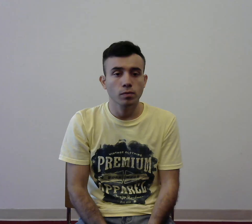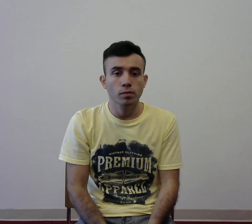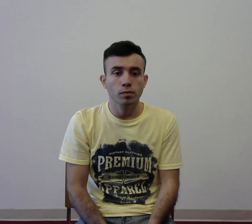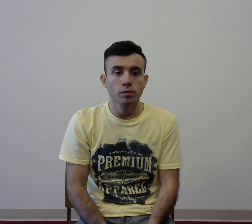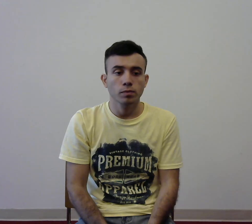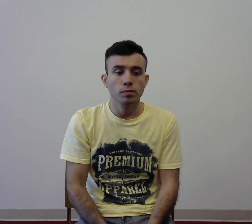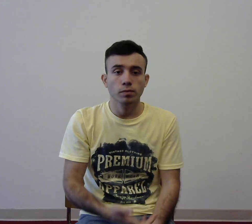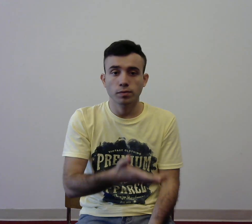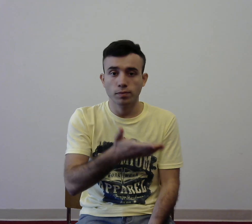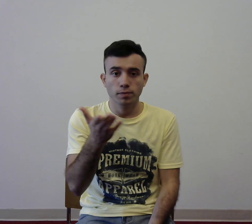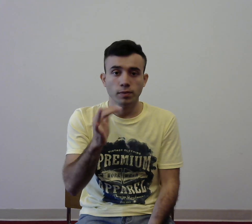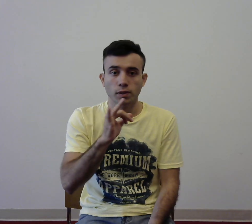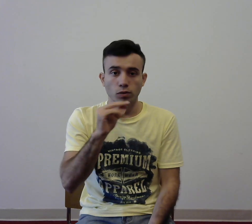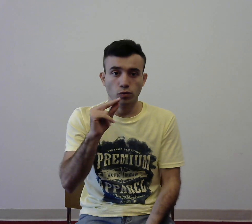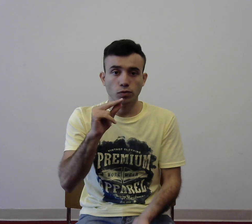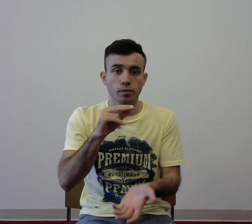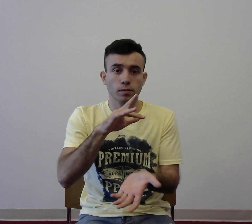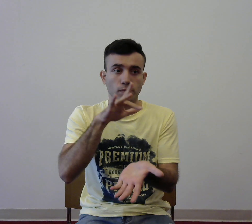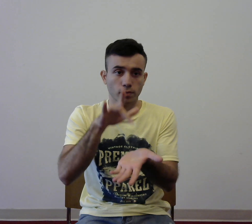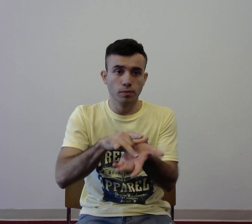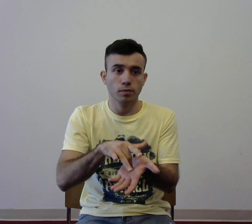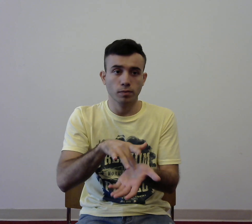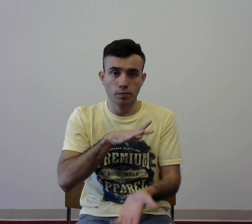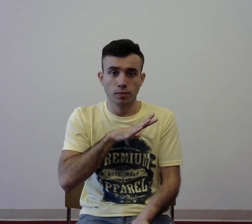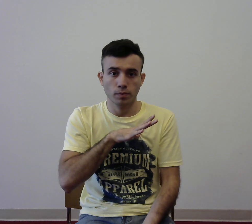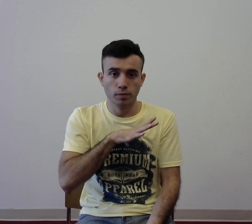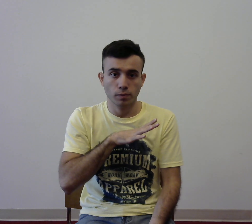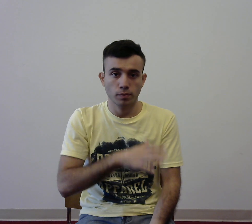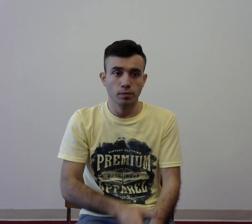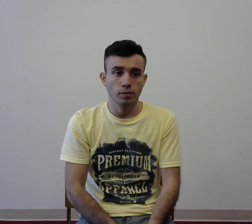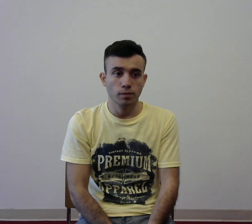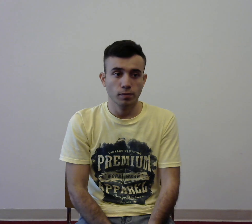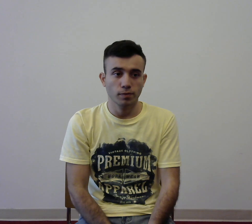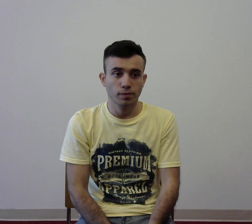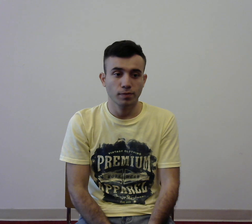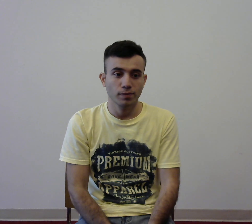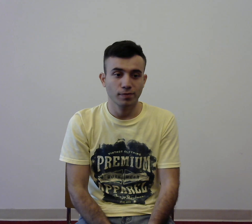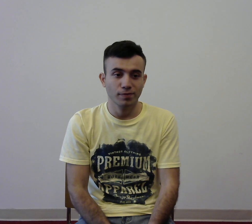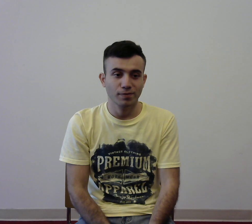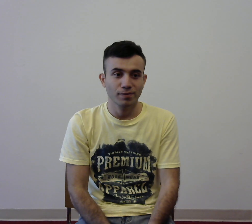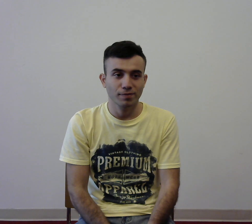Siz İçərişəhərdə olmusuz?